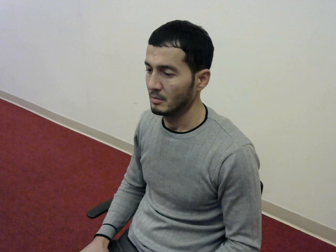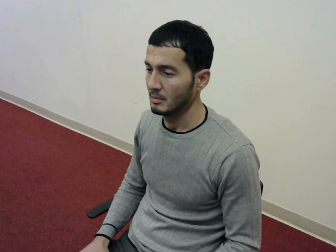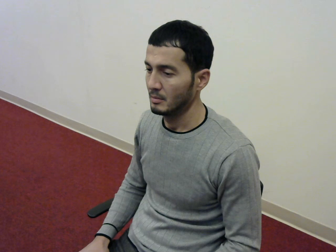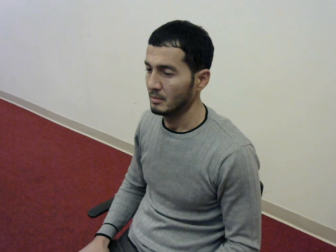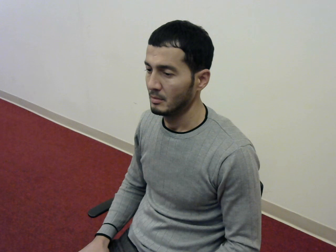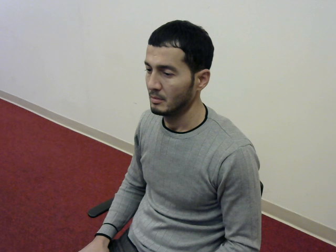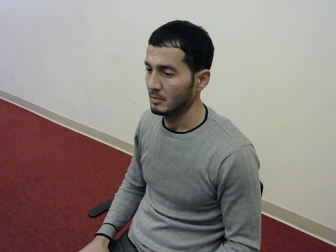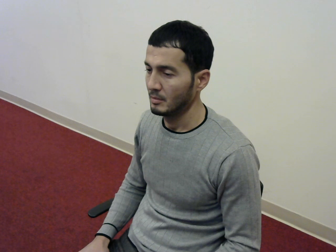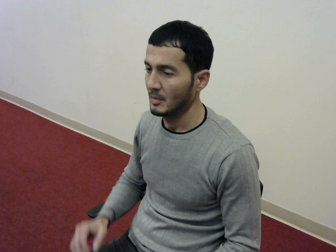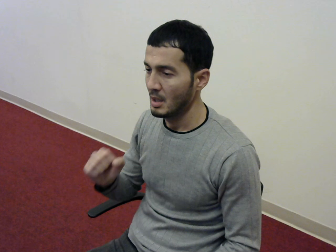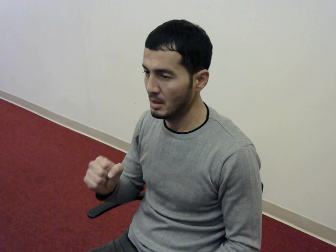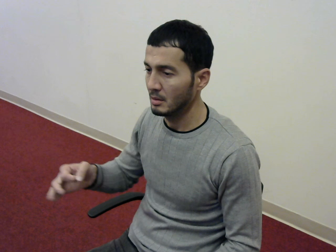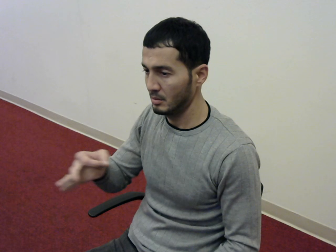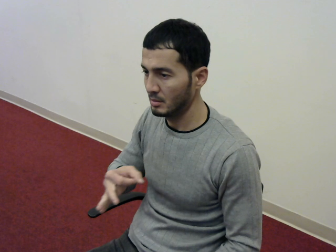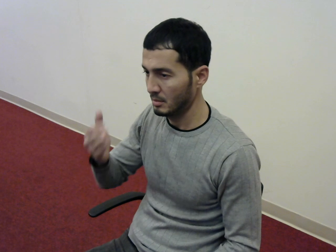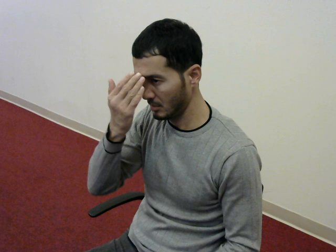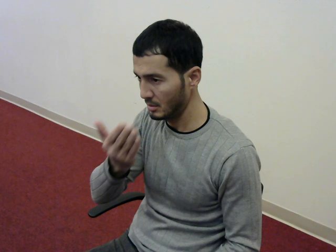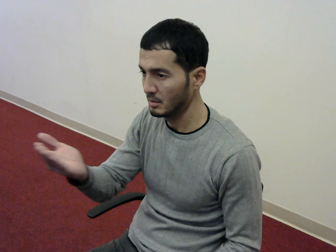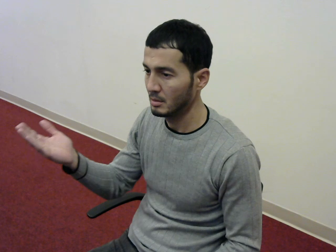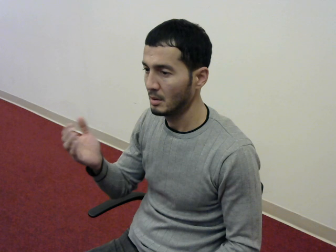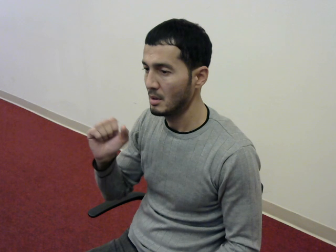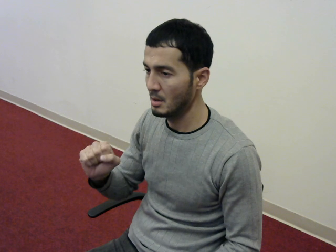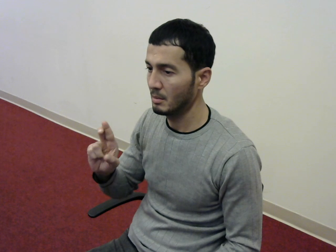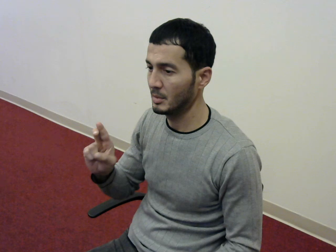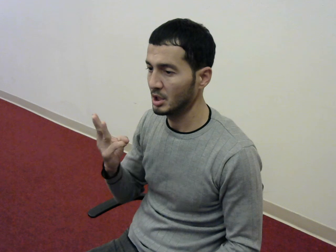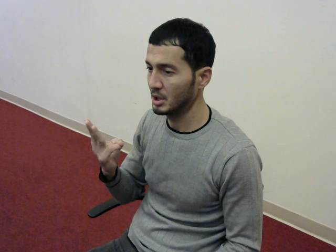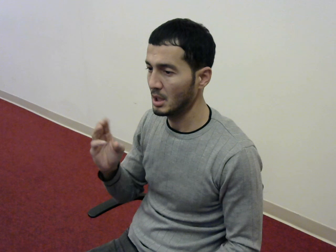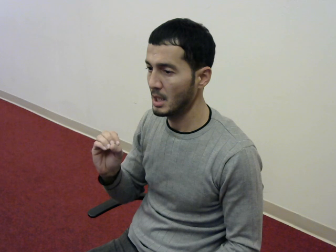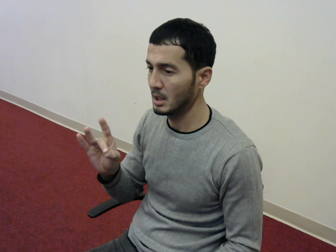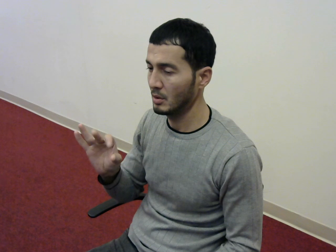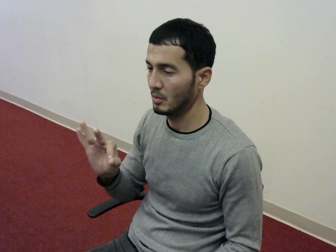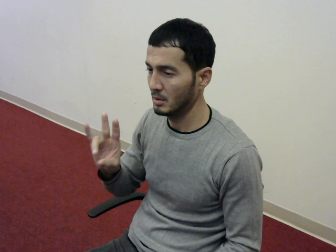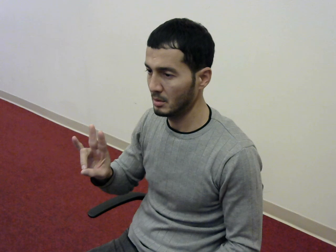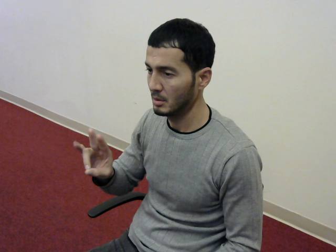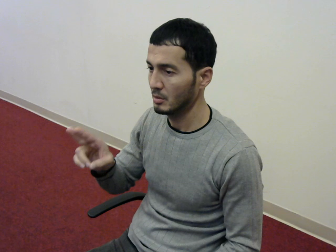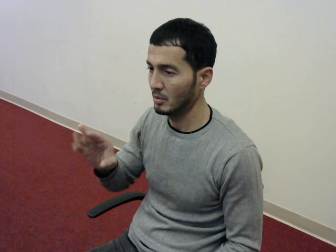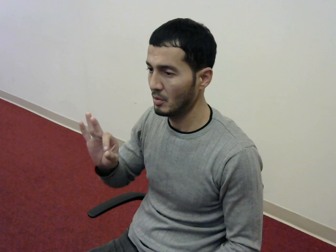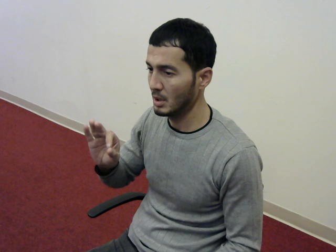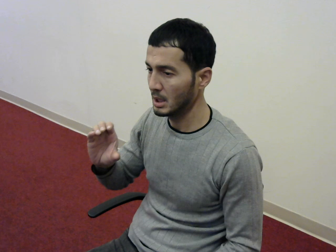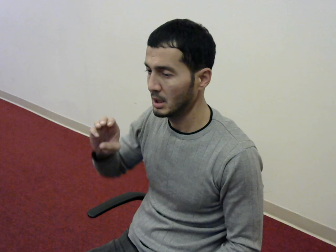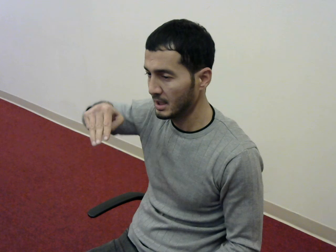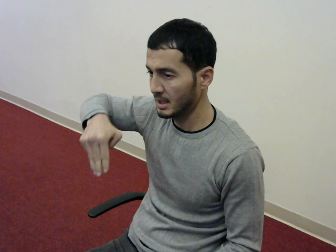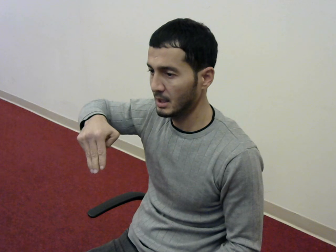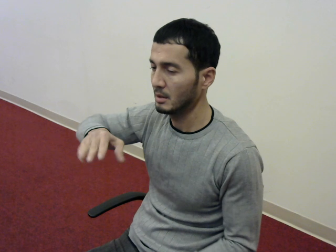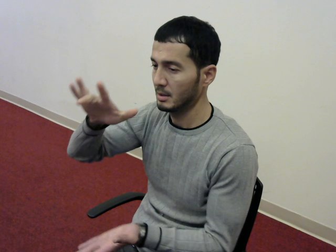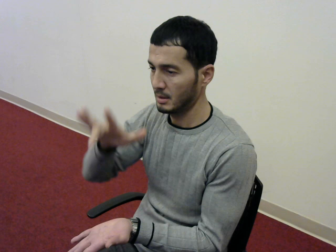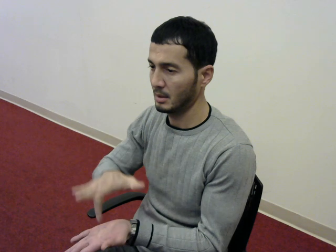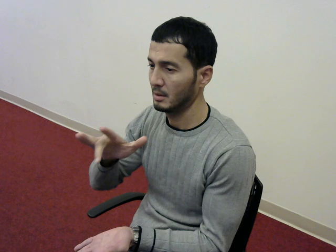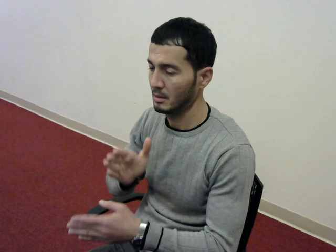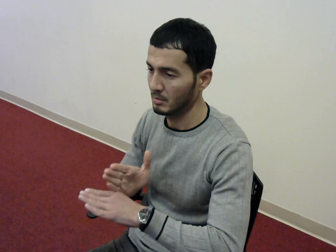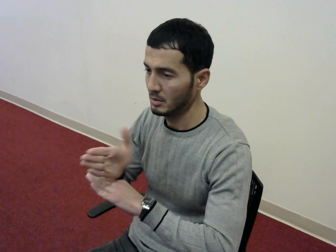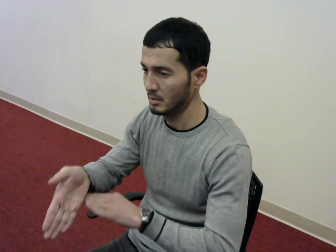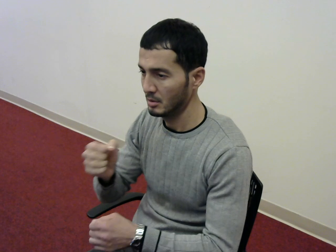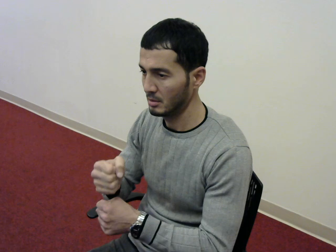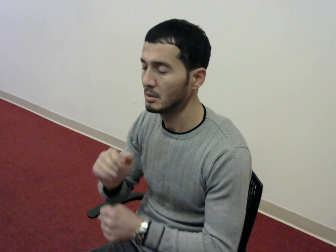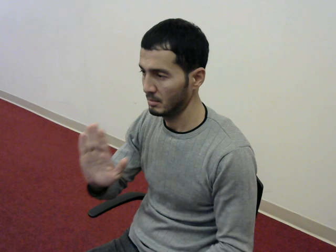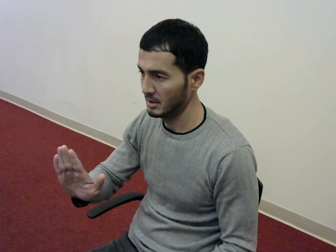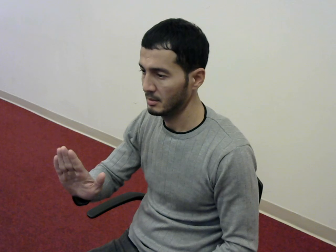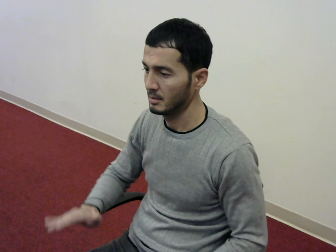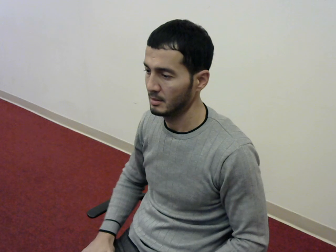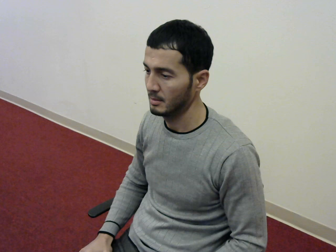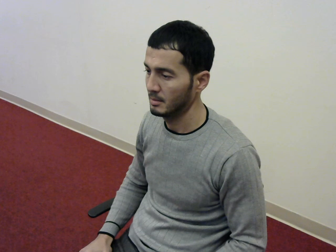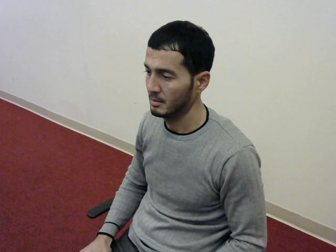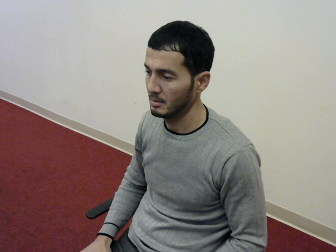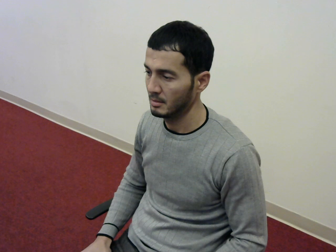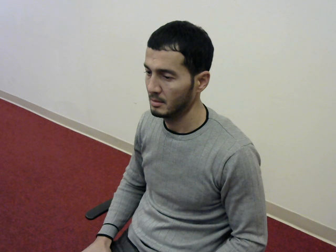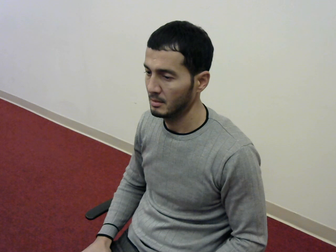Abşeron rayon sakinləri isə Abşeron DOST Mərkəzinə müraciət etməlidir